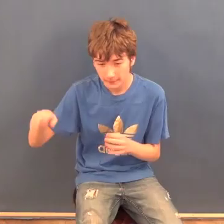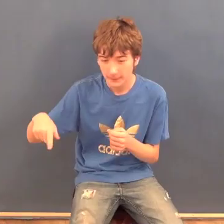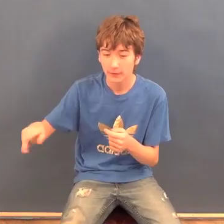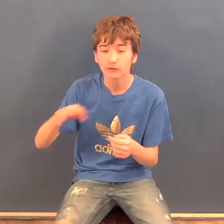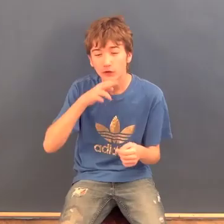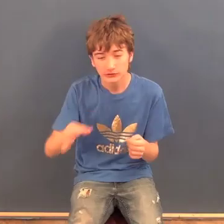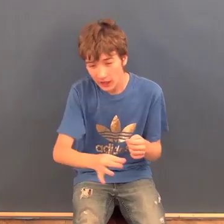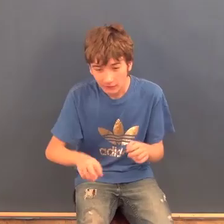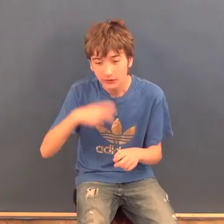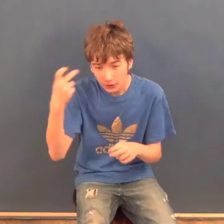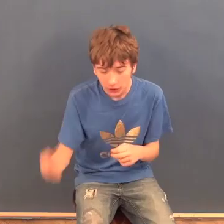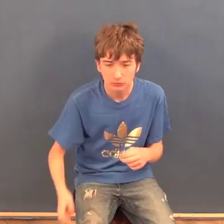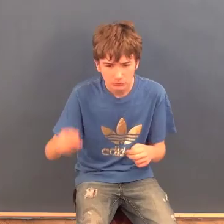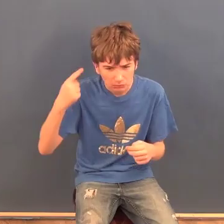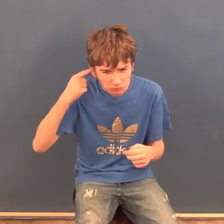Obaj wpadają do jeziora.